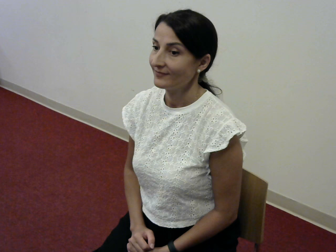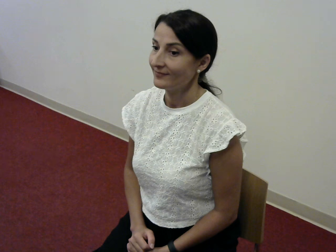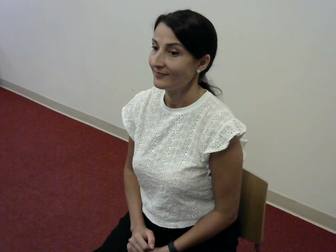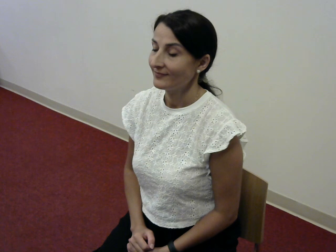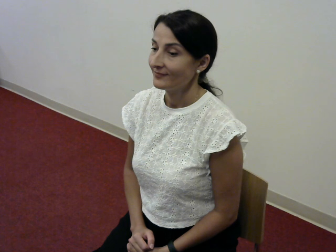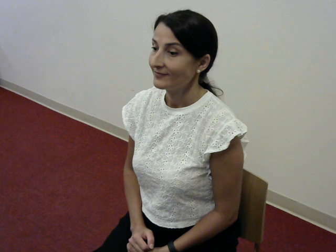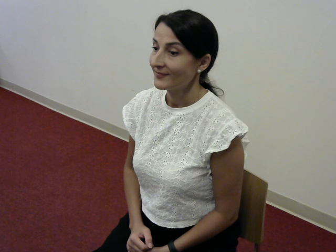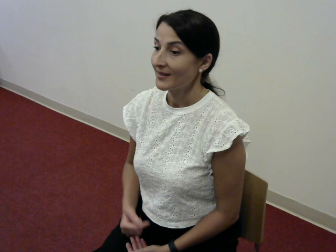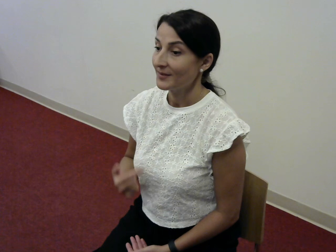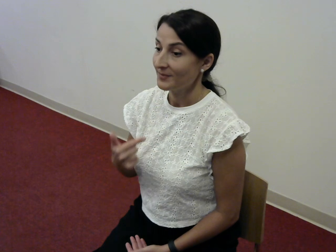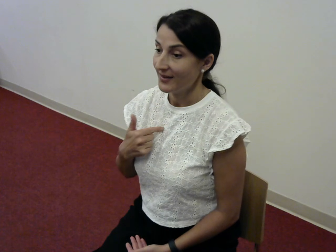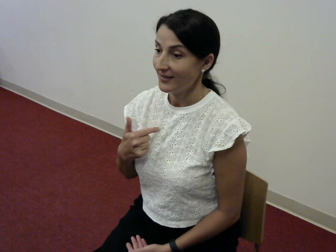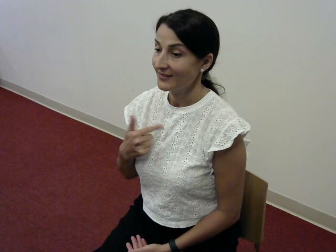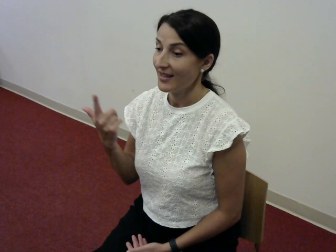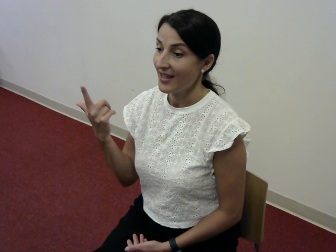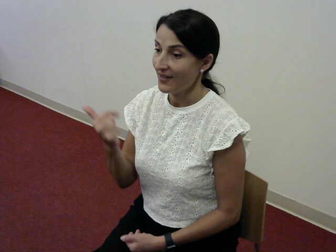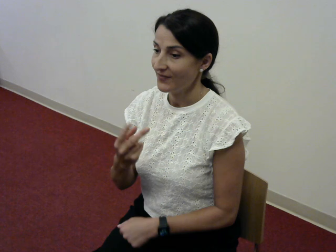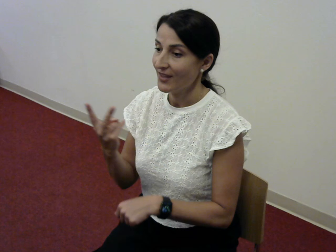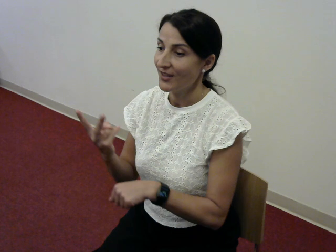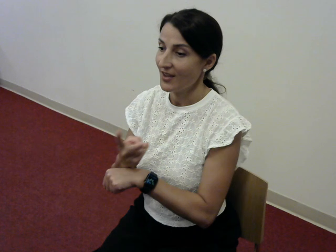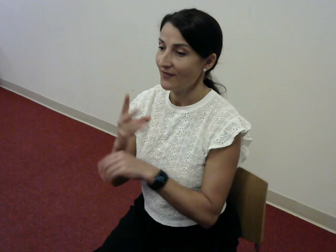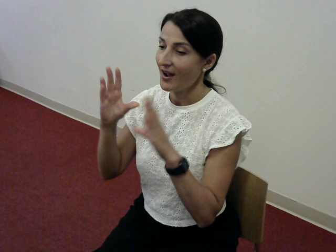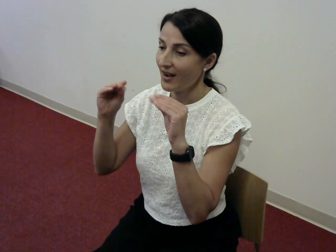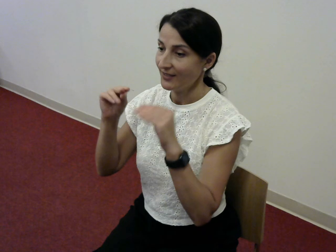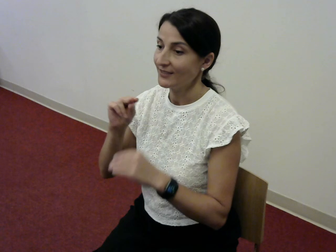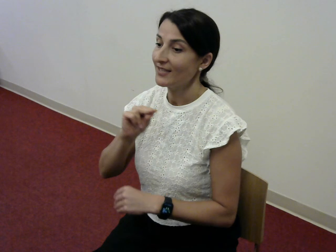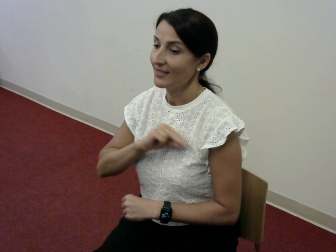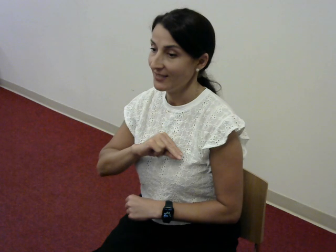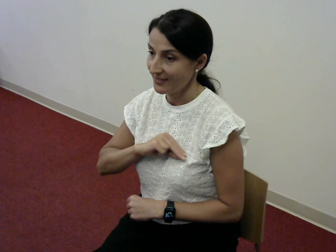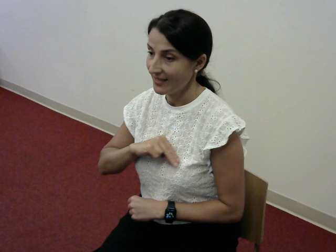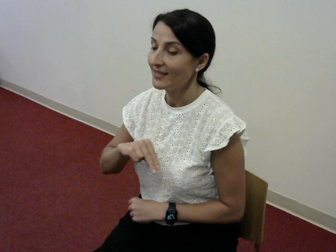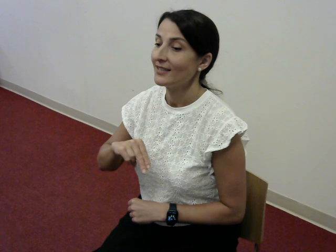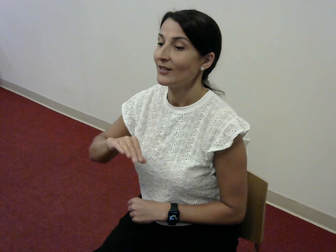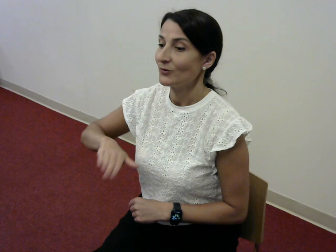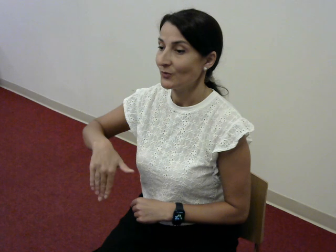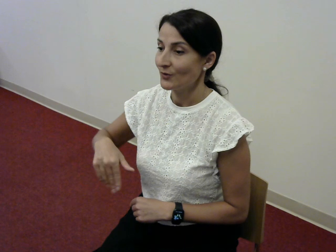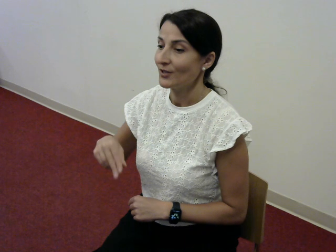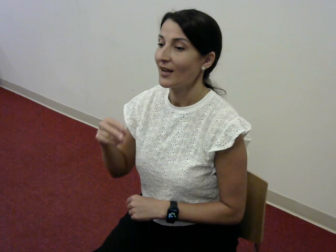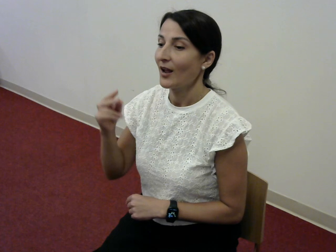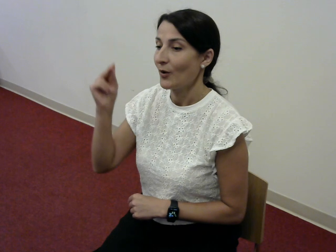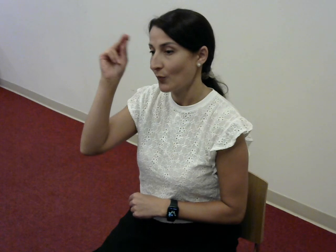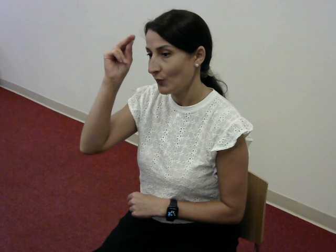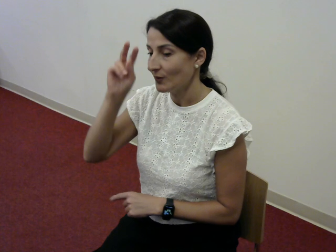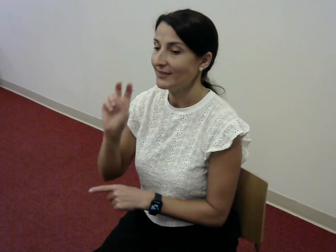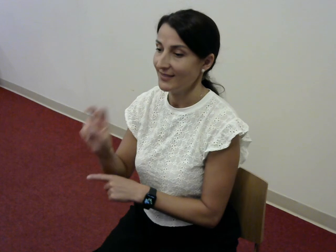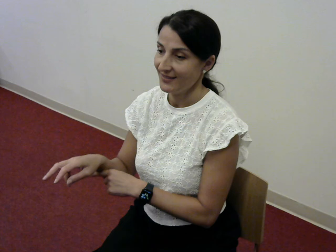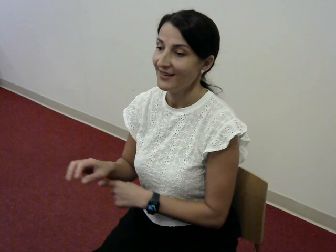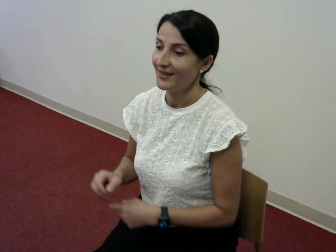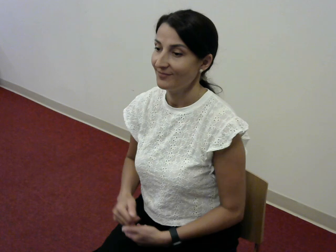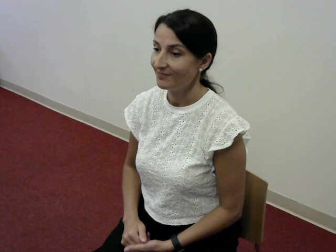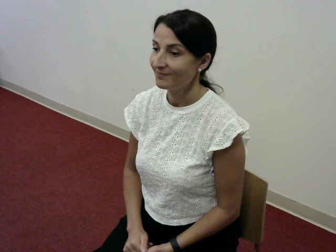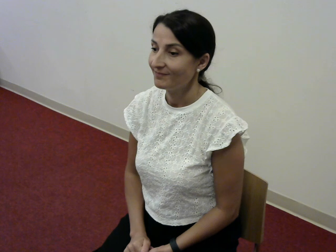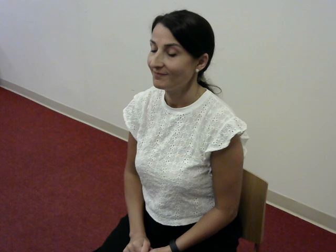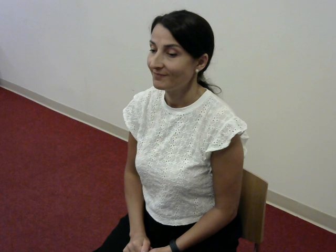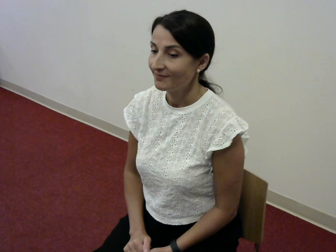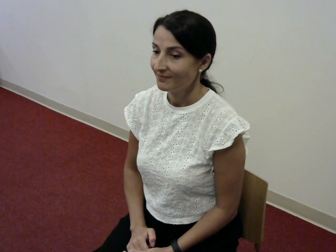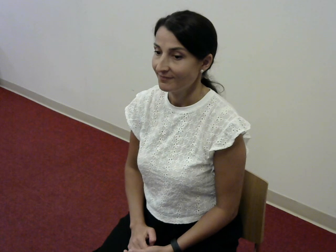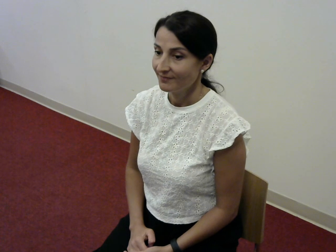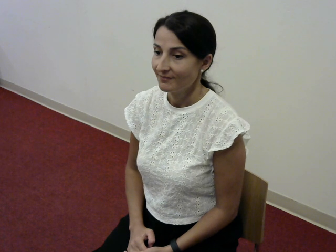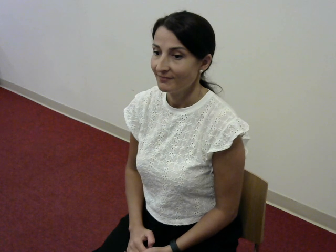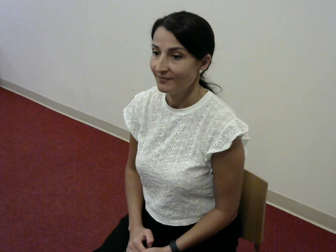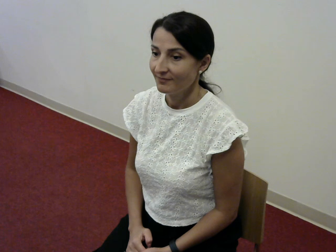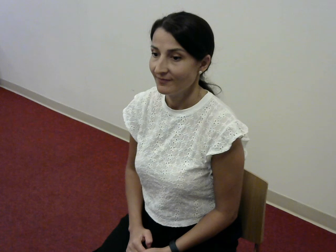Mən həftədə 2 dəfə axşam işdən sonra kursa gedirəm